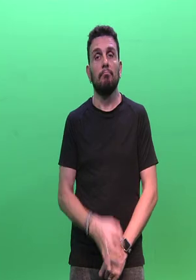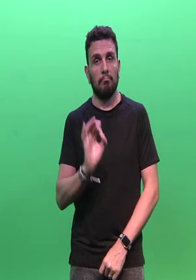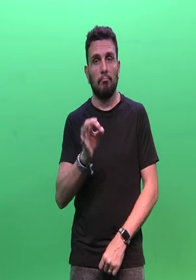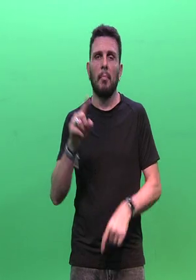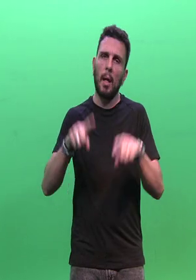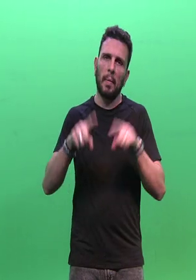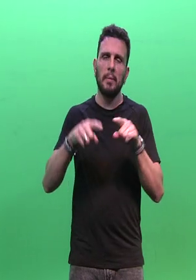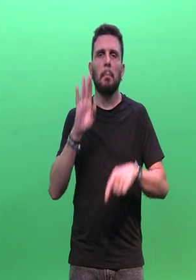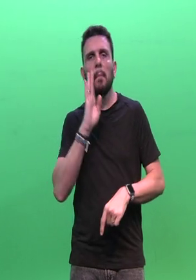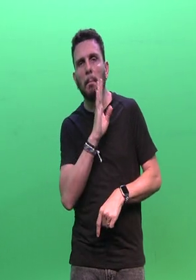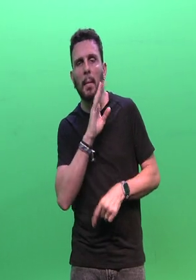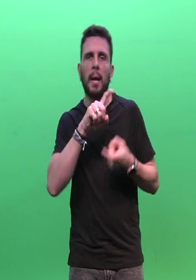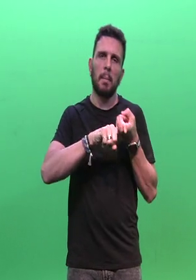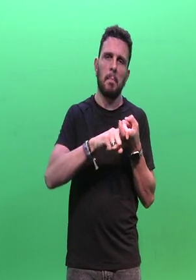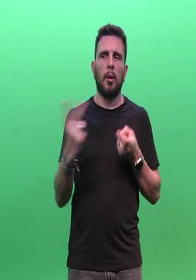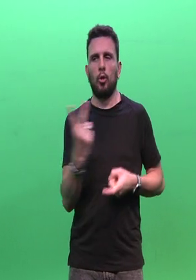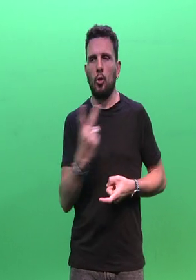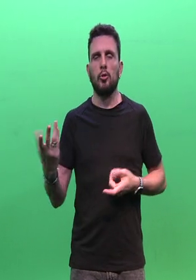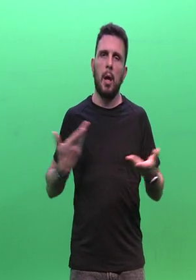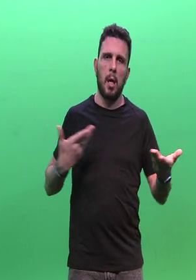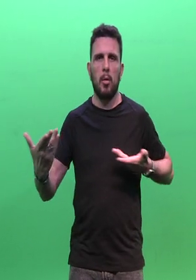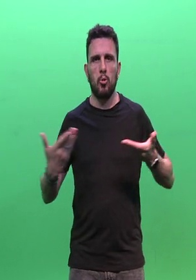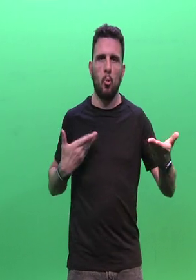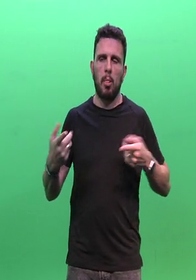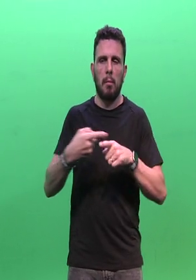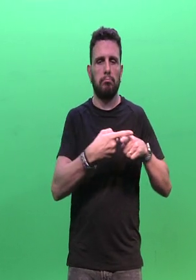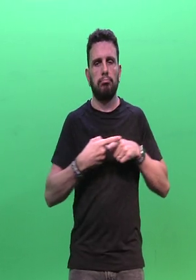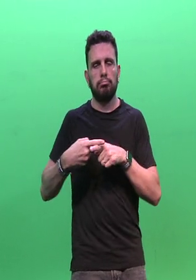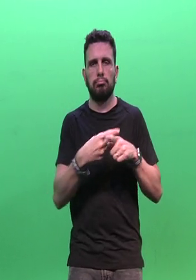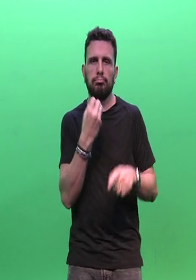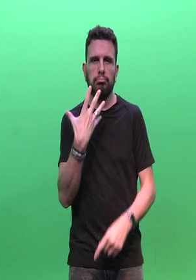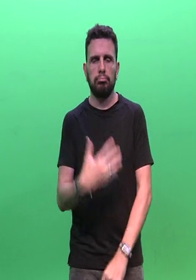Sí, depèn, m'ajuden la meva mare i el meu germà, fan torns, ens organitzem bé.